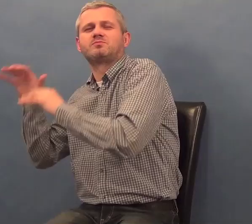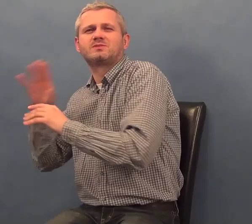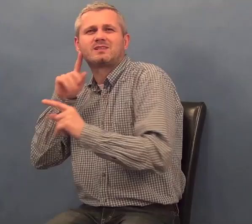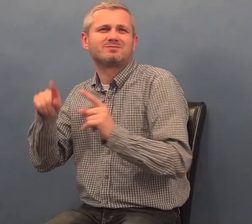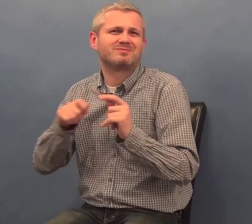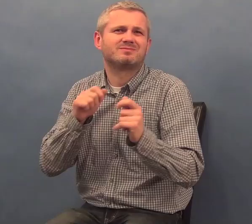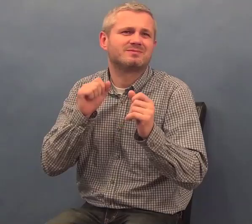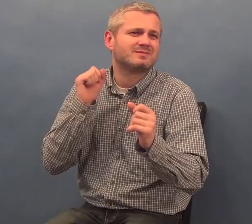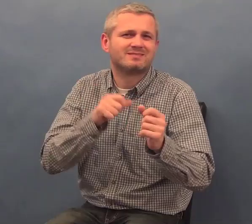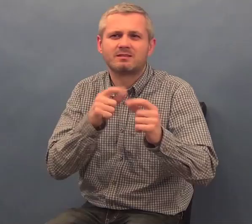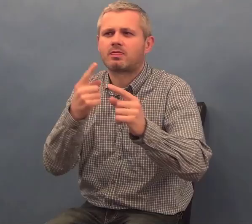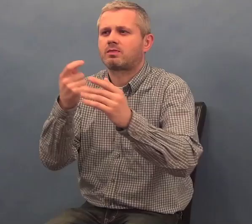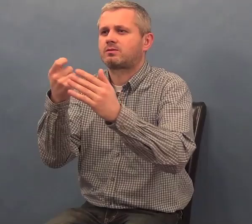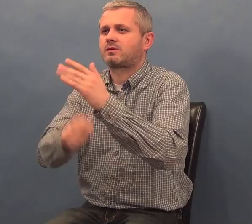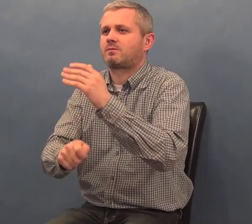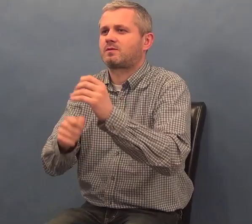Sprawdzają miejsca i okazuje się, że jeden pokój jest zamknięty na klucz.